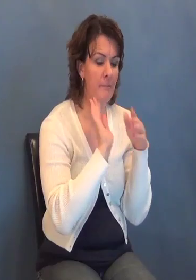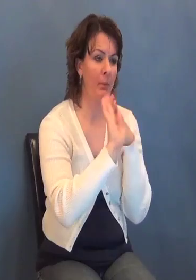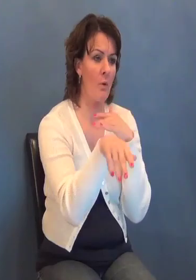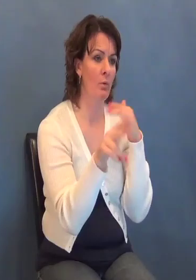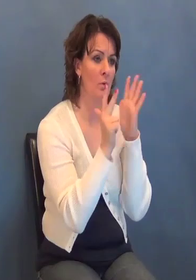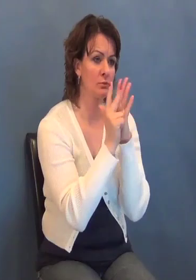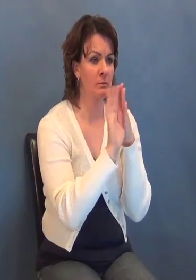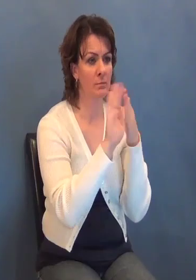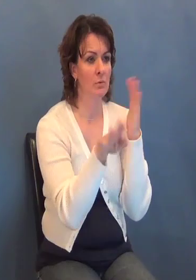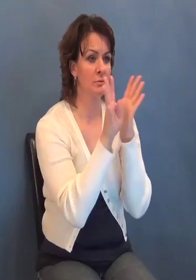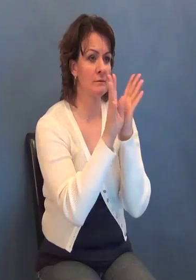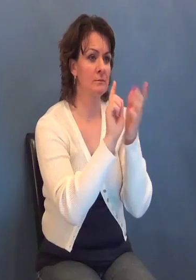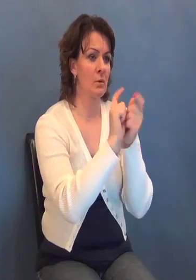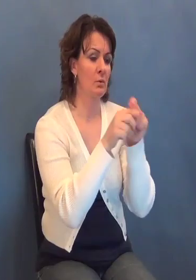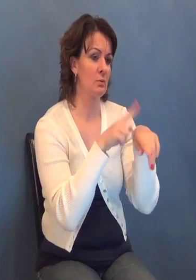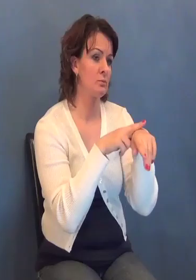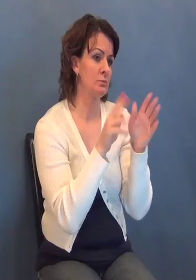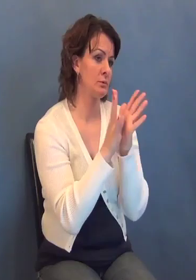Lepiej spotkać się po godzinie osiemnastej, dziewiętnastej...